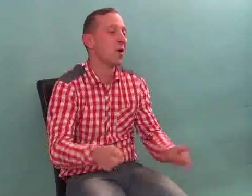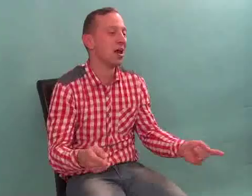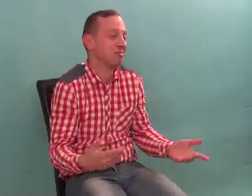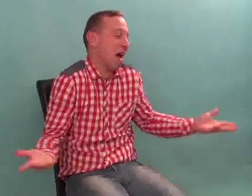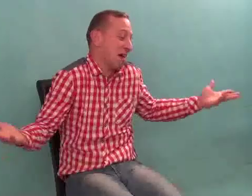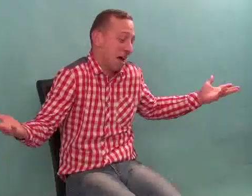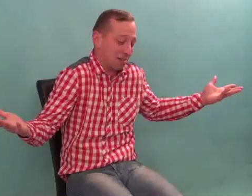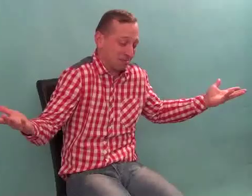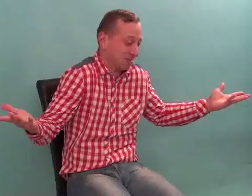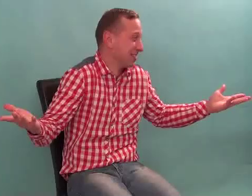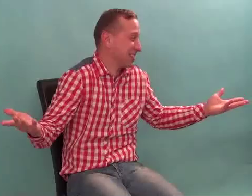Nie wiem!